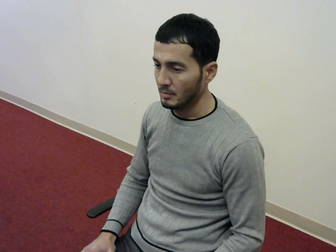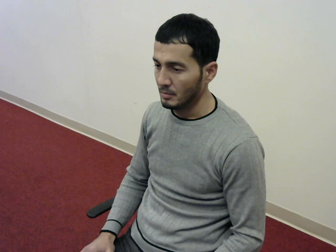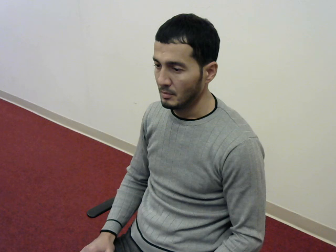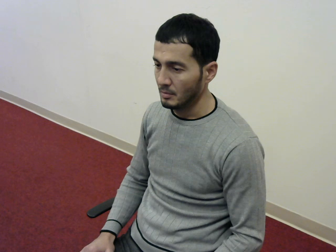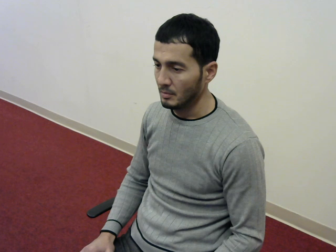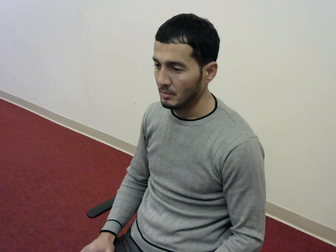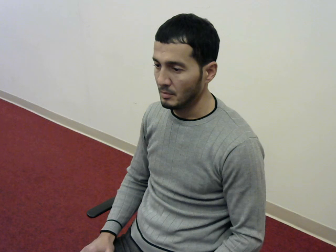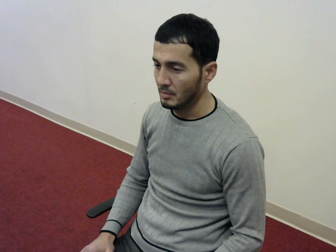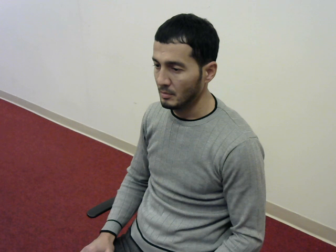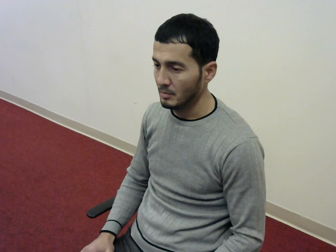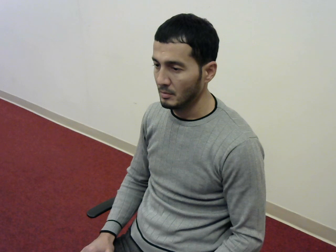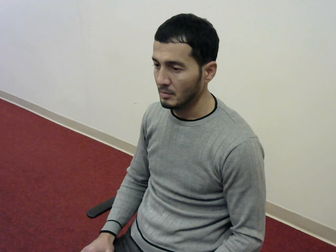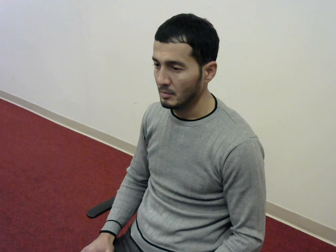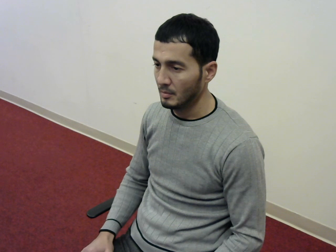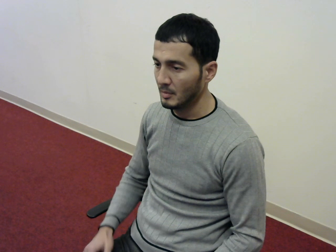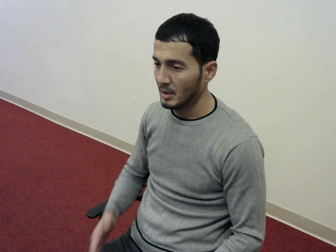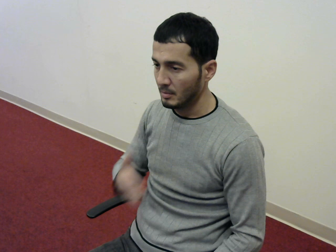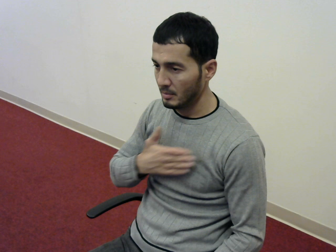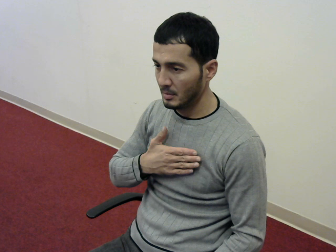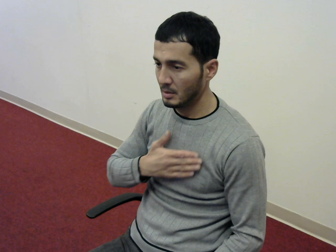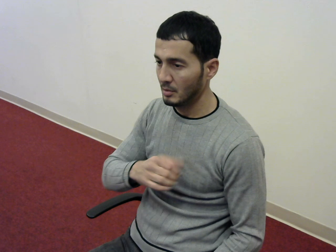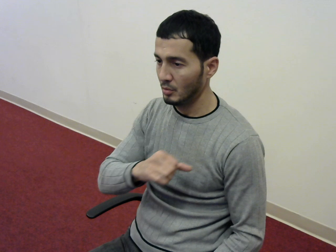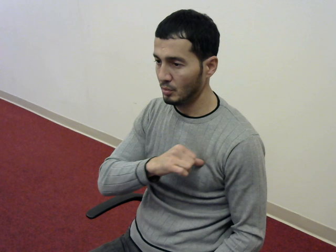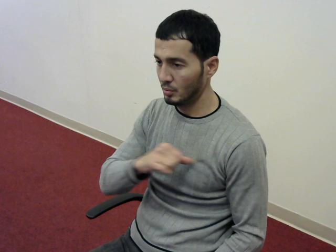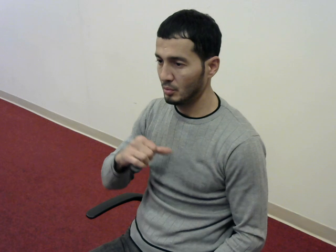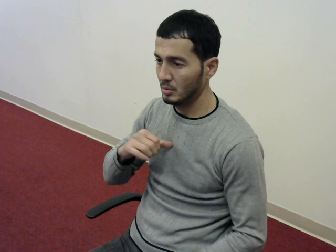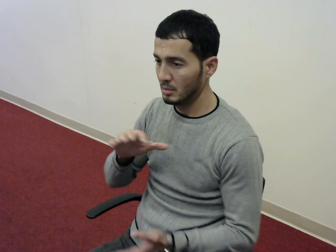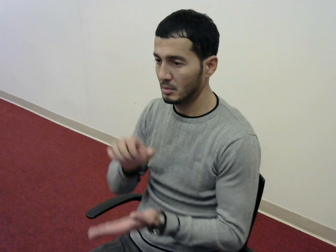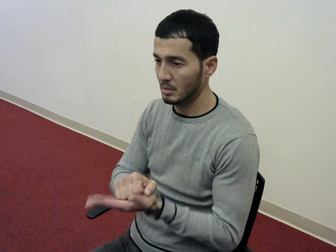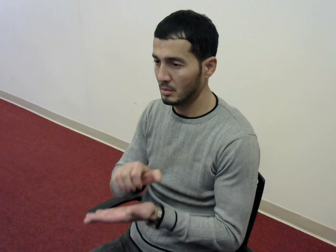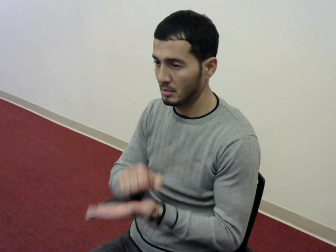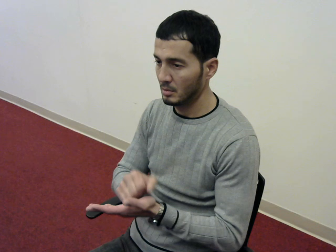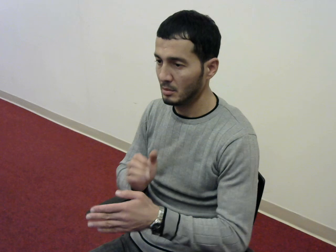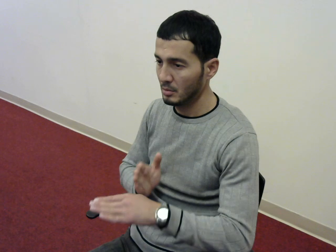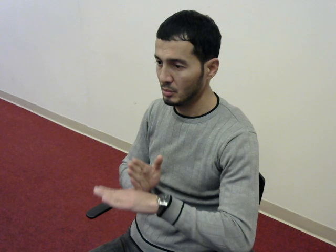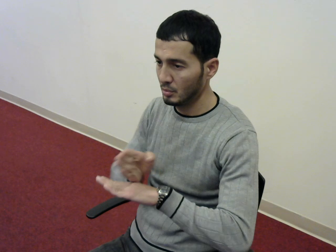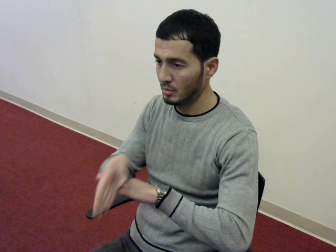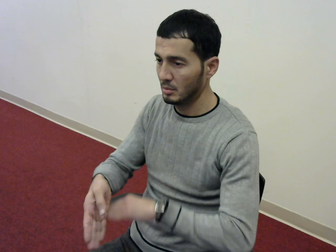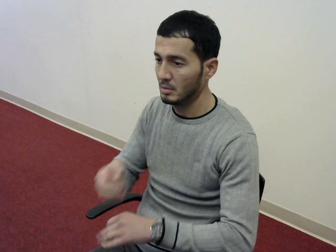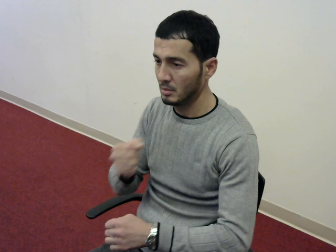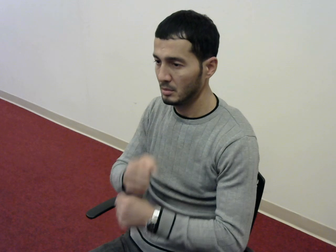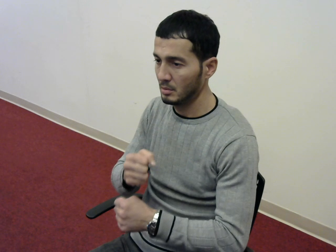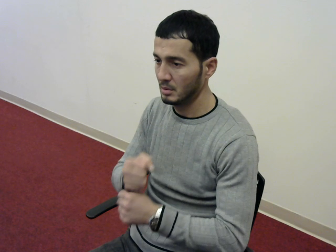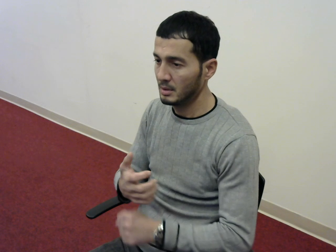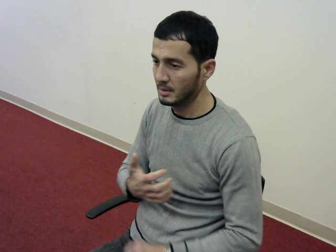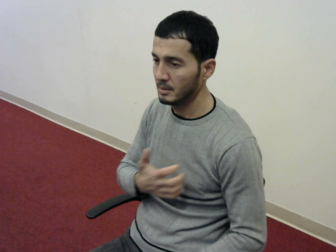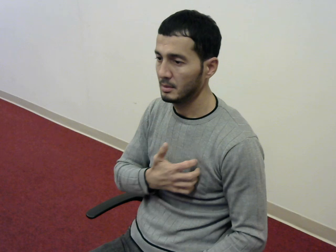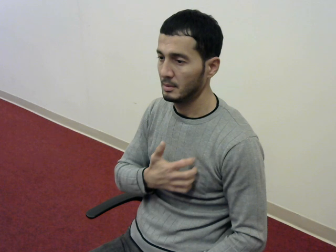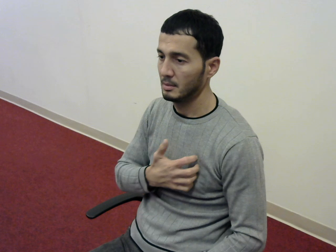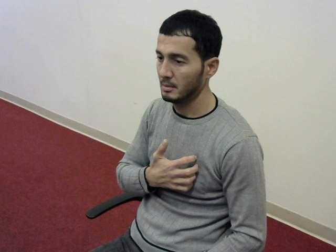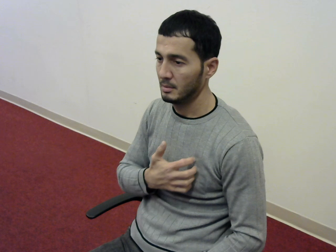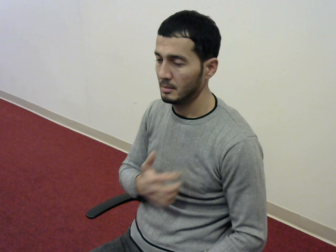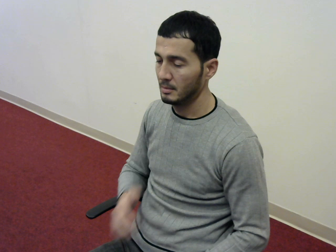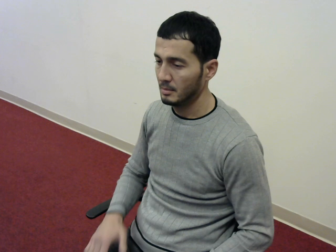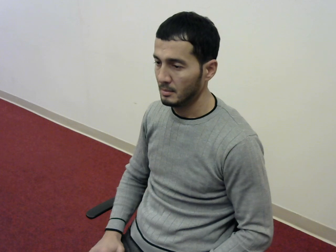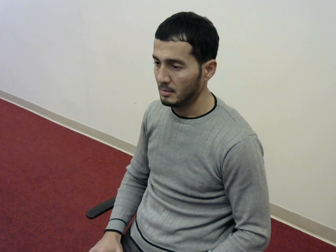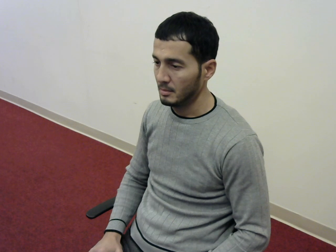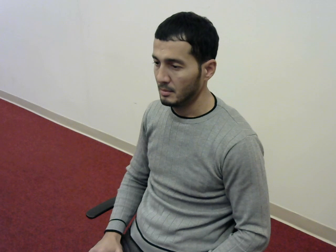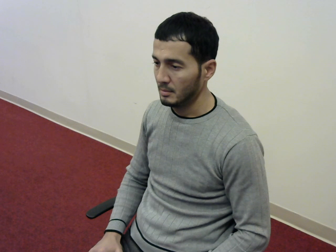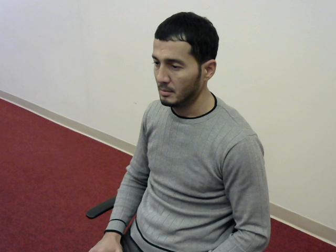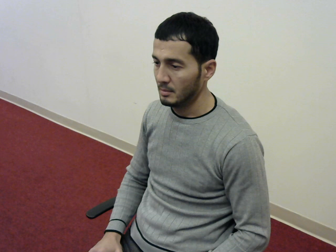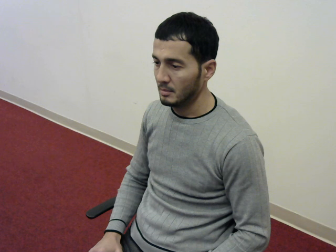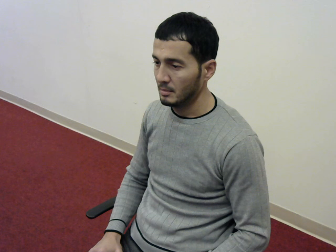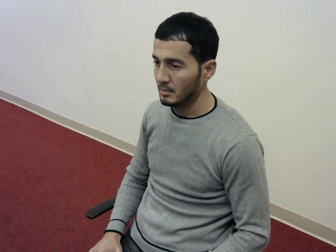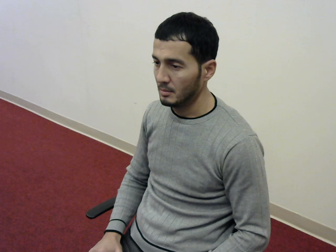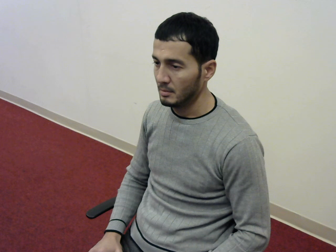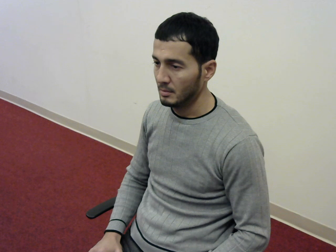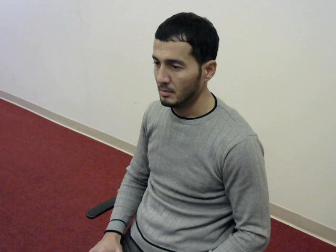Mən özünüməşğulluğa müraciət etmək istəyirəm